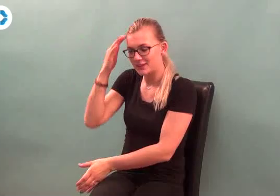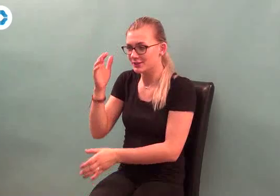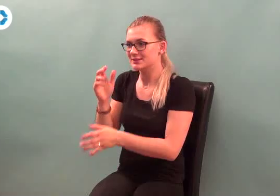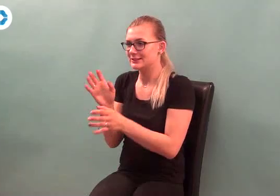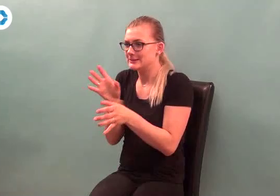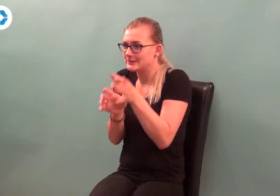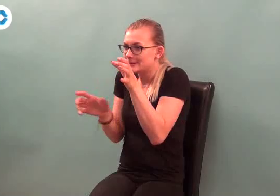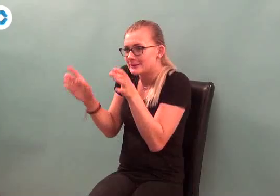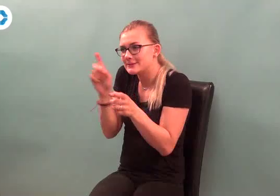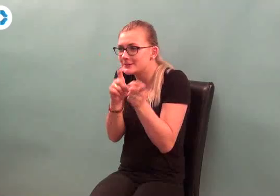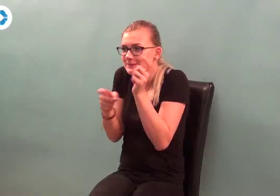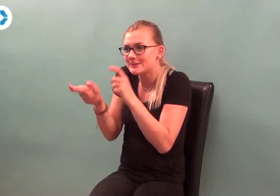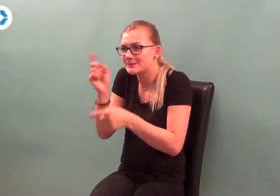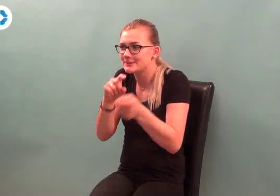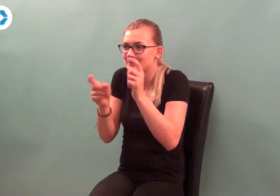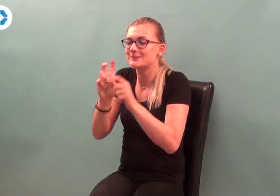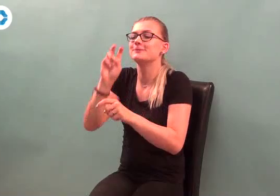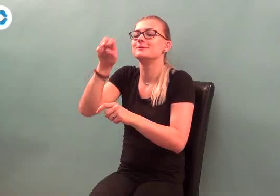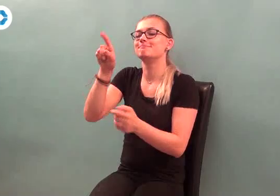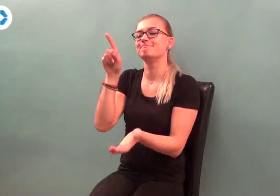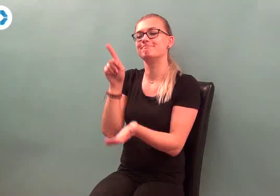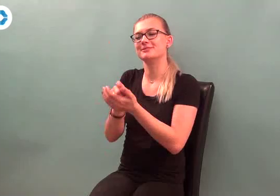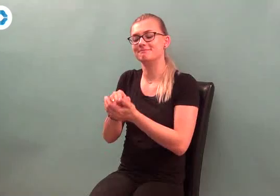Kot wspina się po niej, aż doszedł na górę, udało mu się.